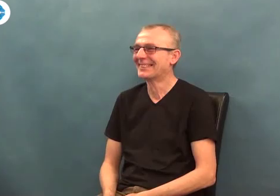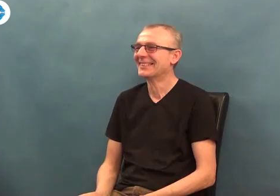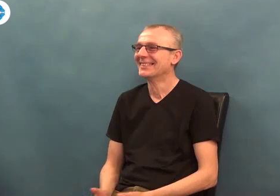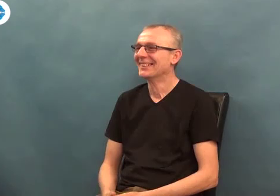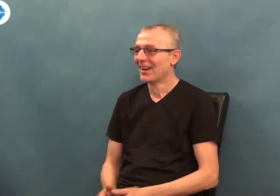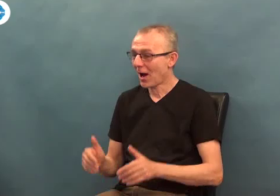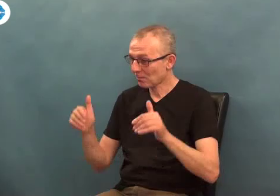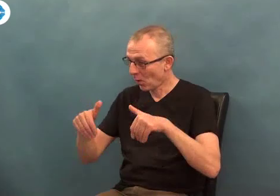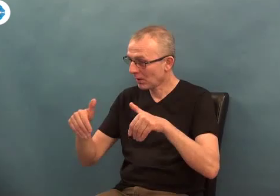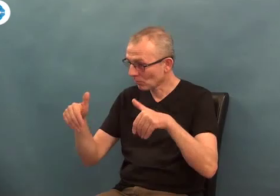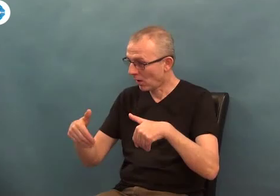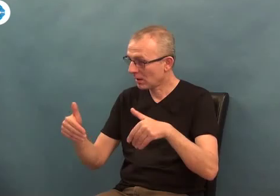Mogę.